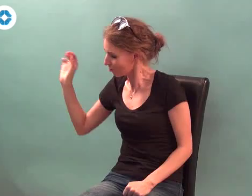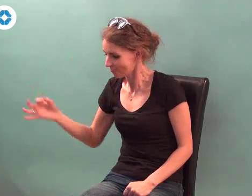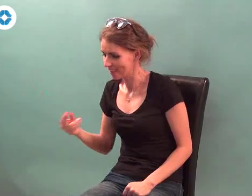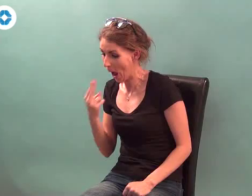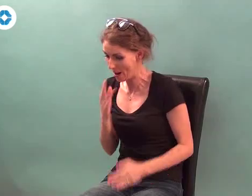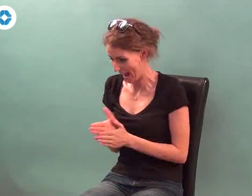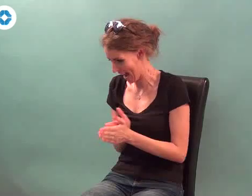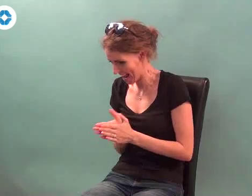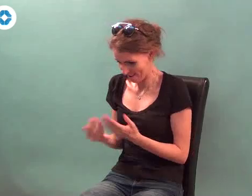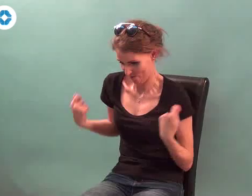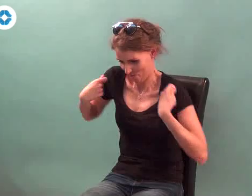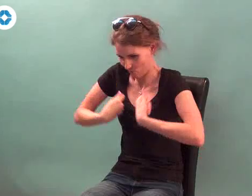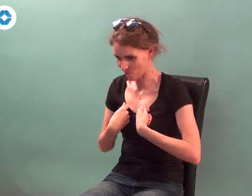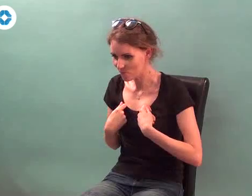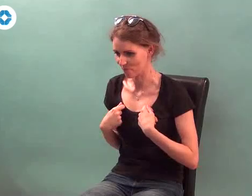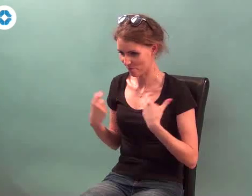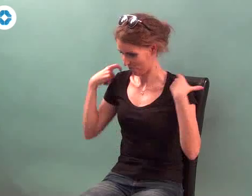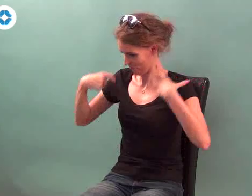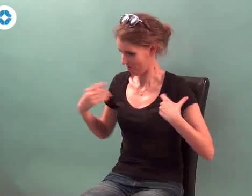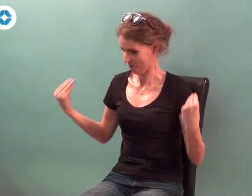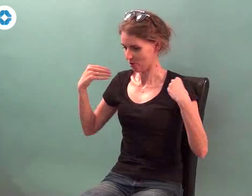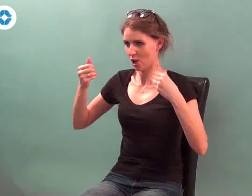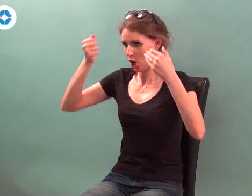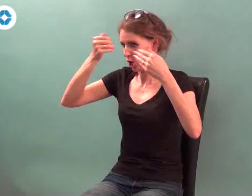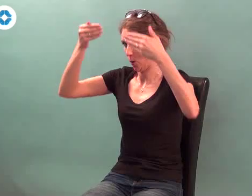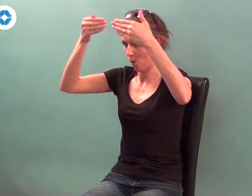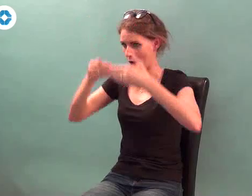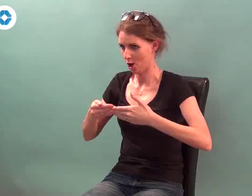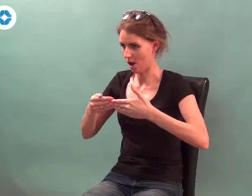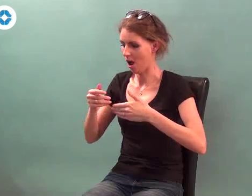Charlie Chaplin zaciera ręce, zakłada na plecak, na plecach ma tafle szkła.